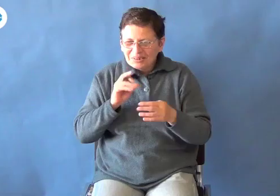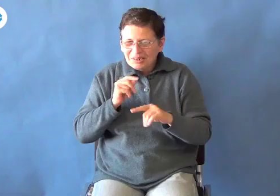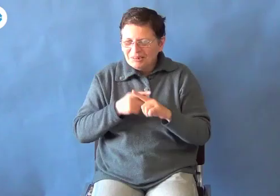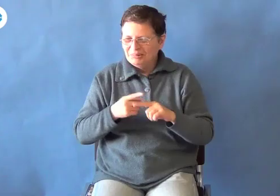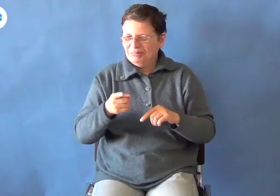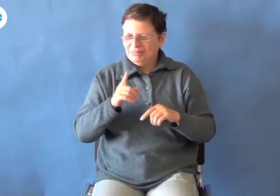...seksu.